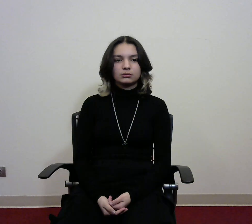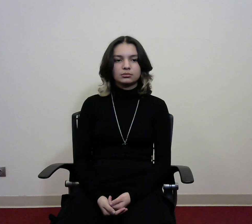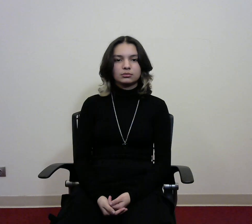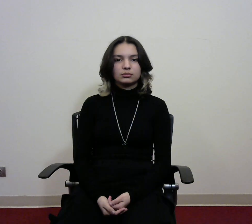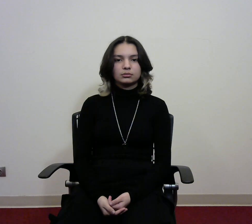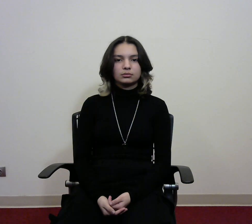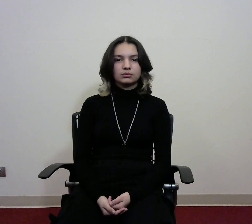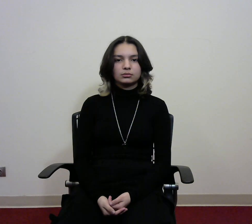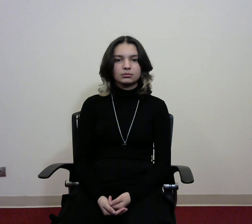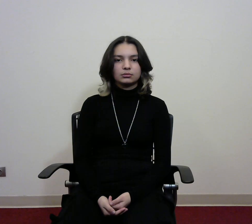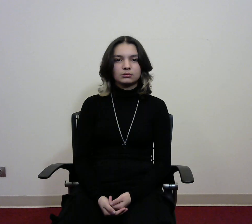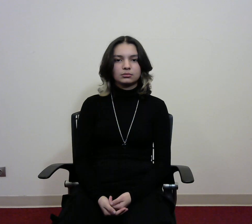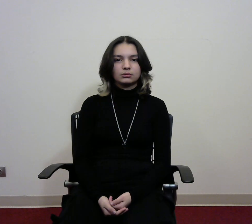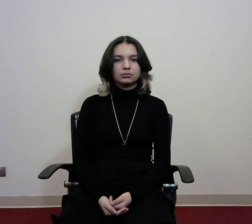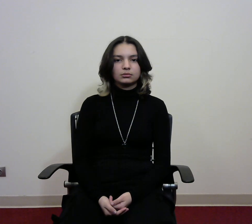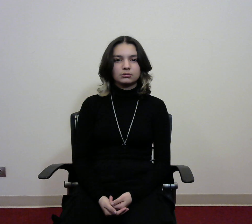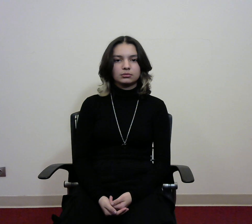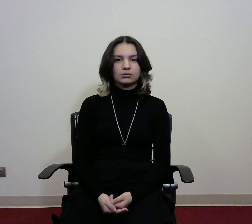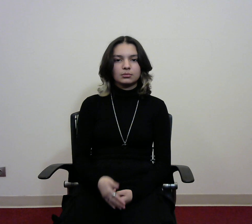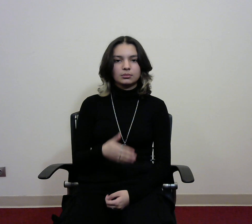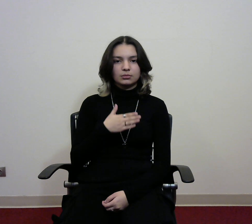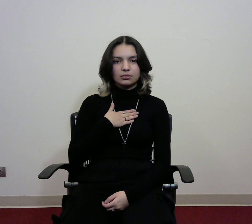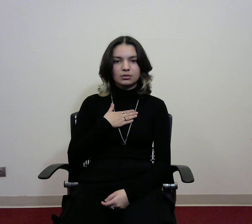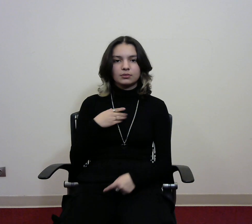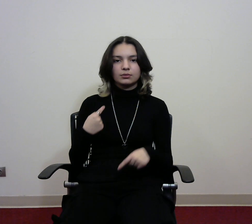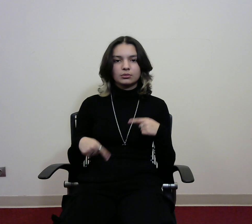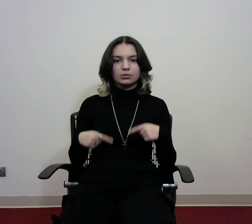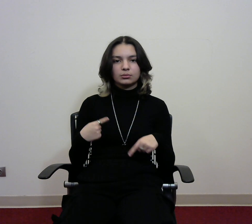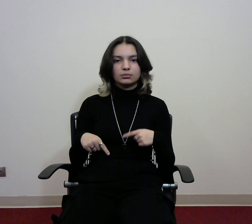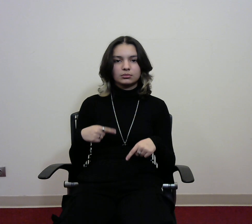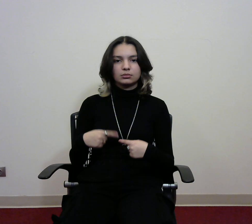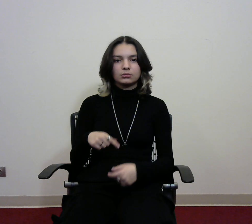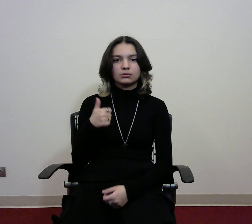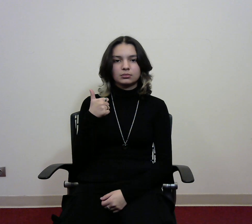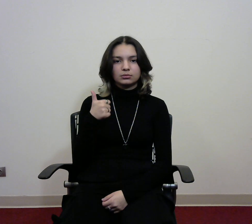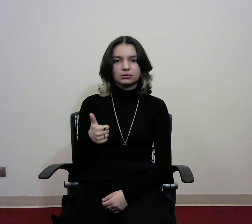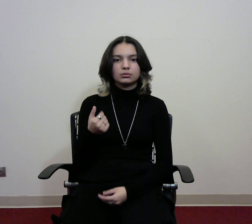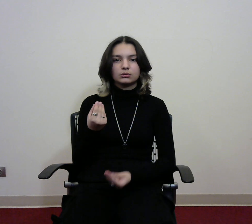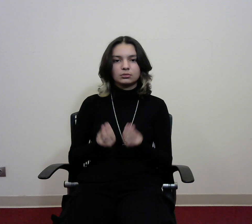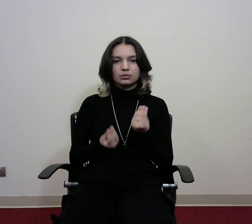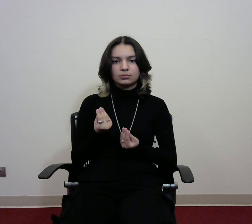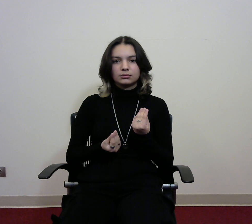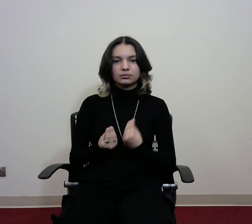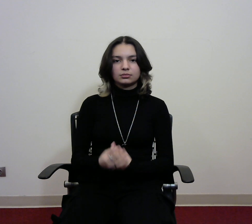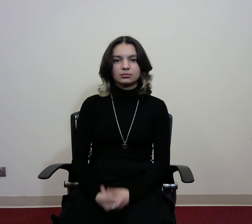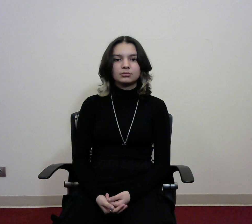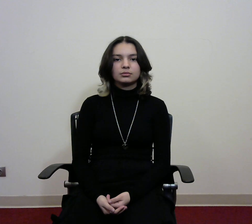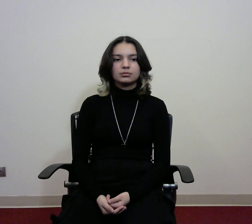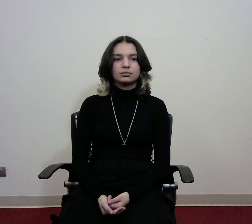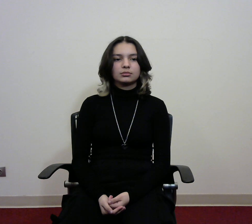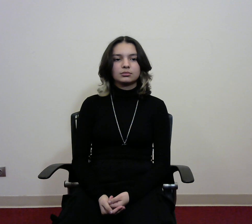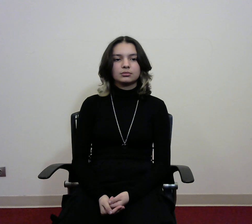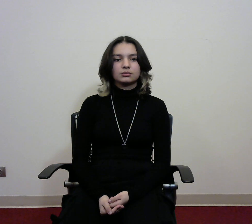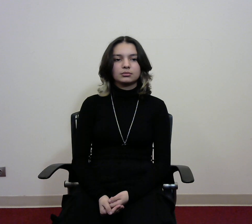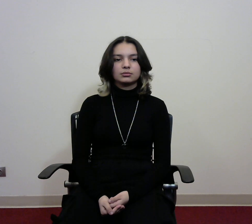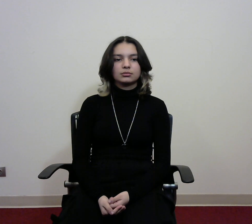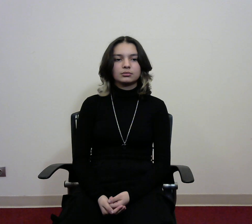Mən futbolu yaxşı oynayıram